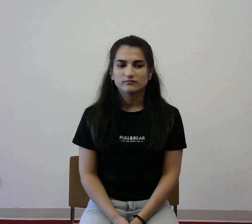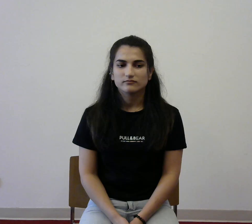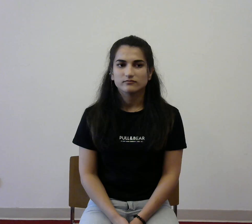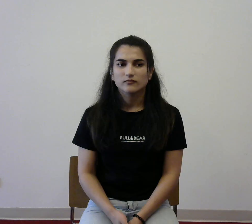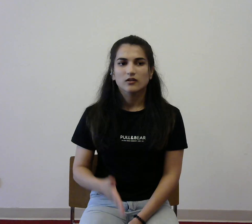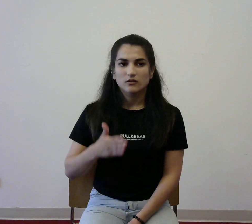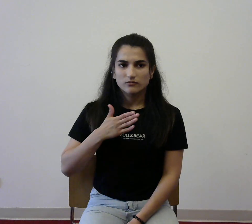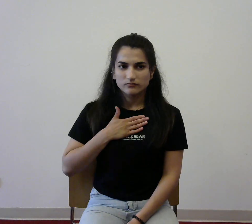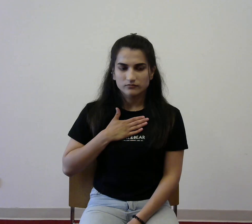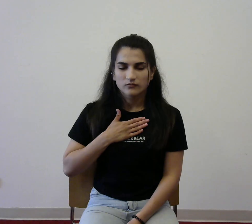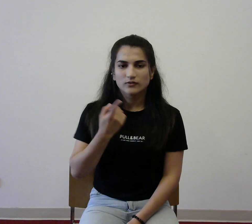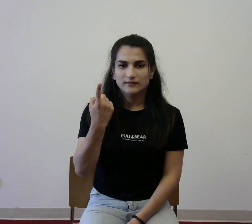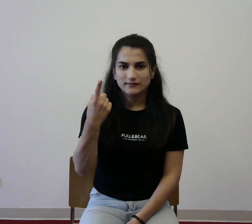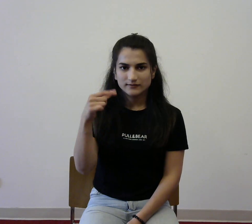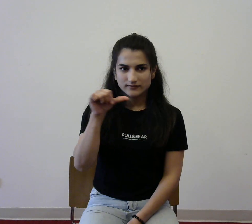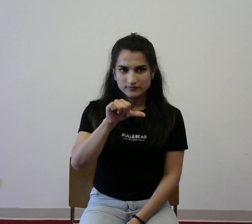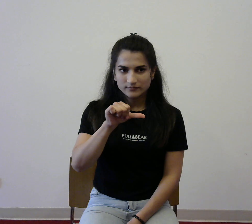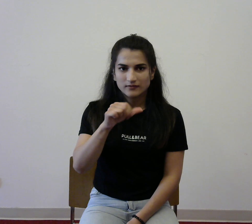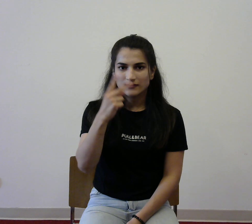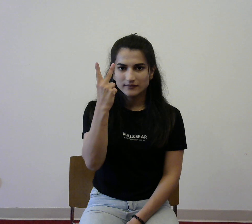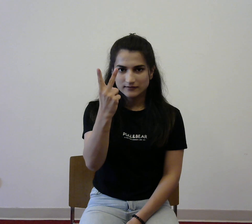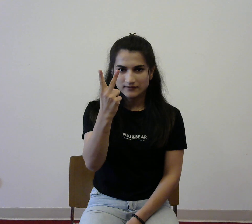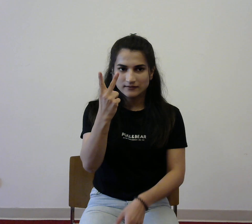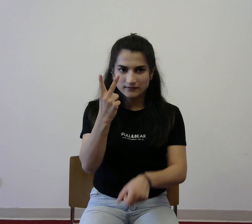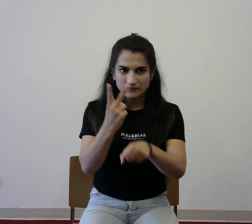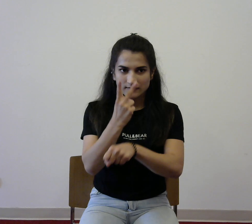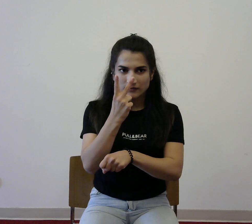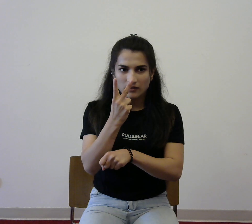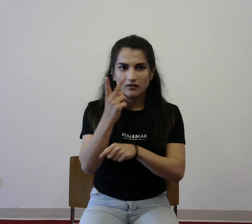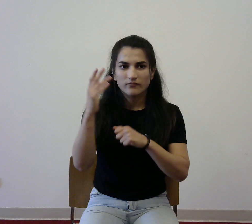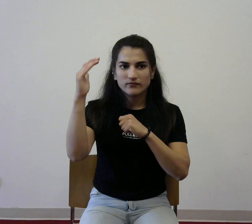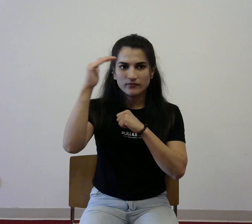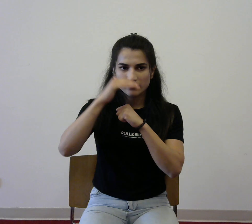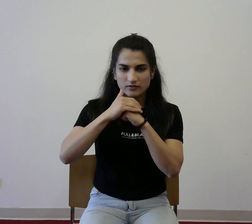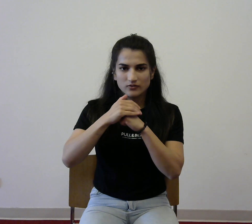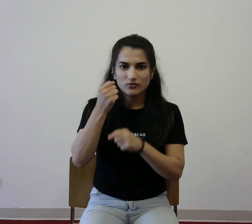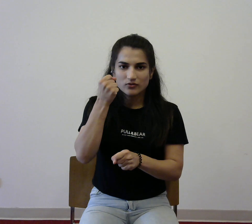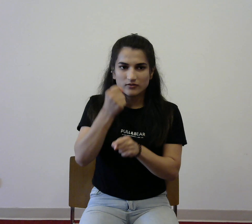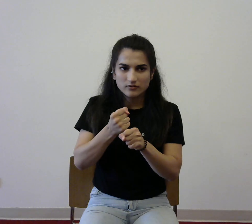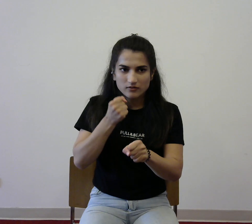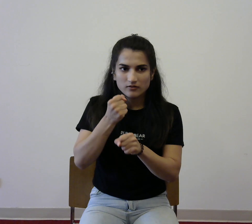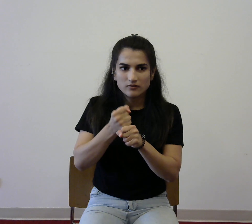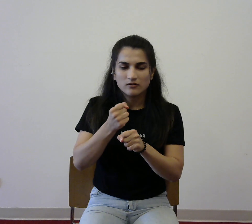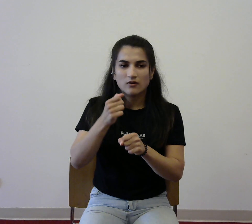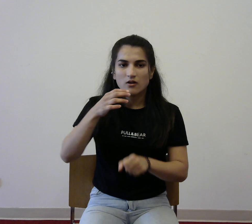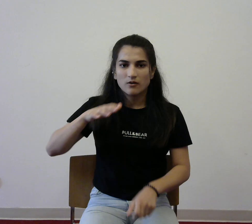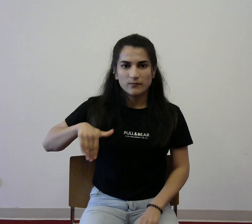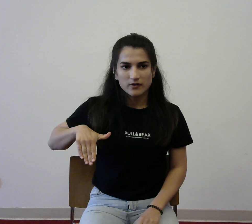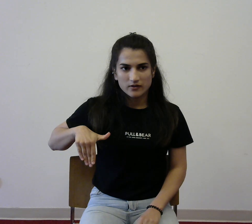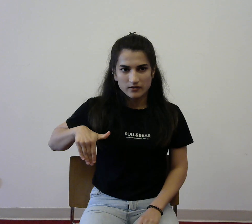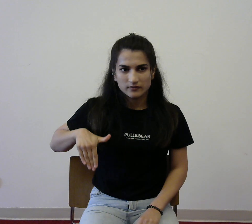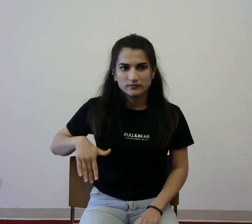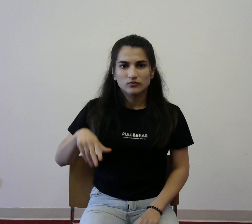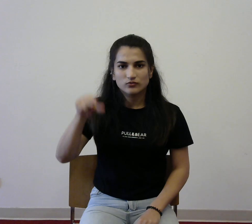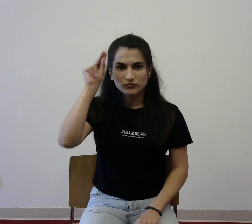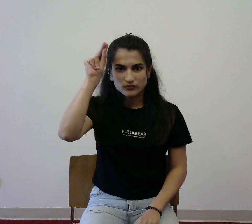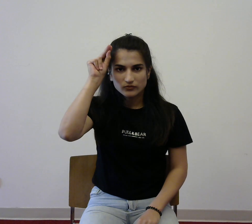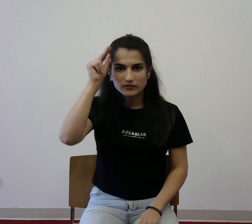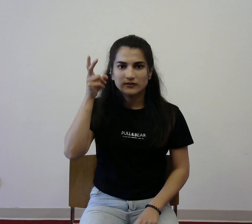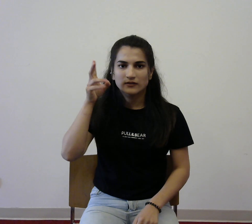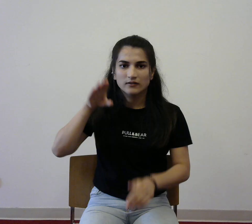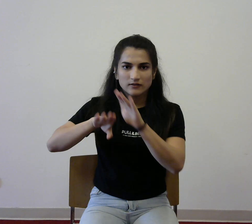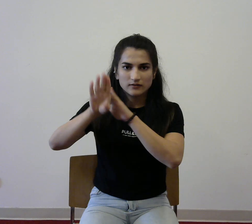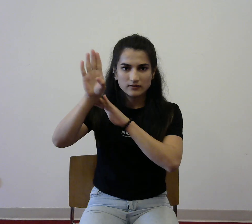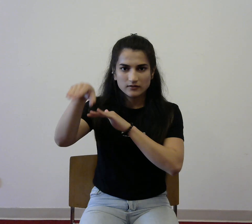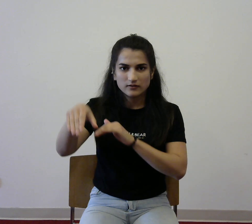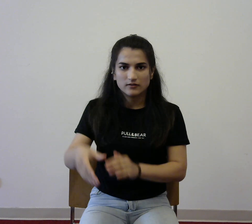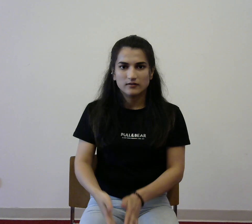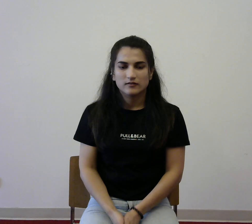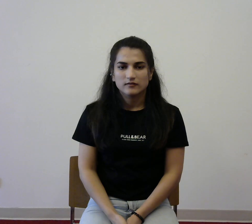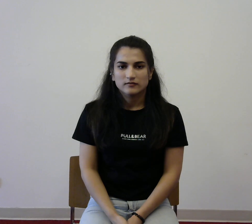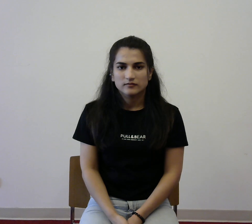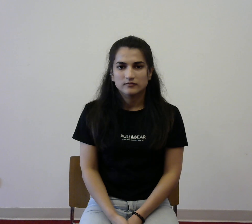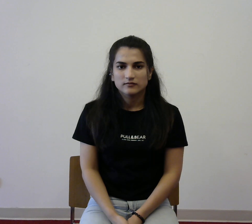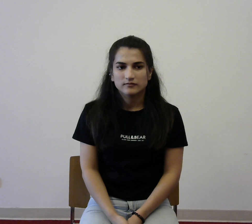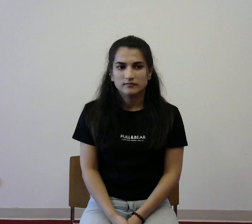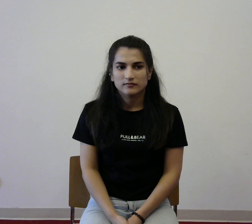Mən həftədə 2 dəfə axşam işdən sonra kursa gedirəm